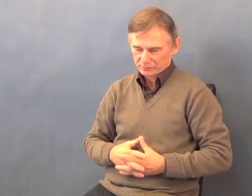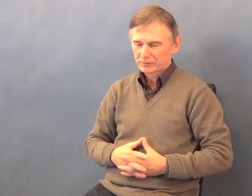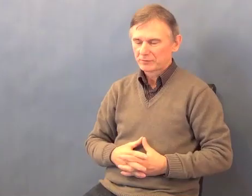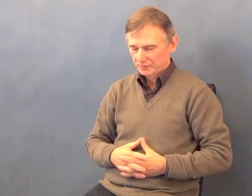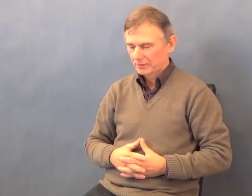Ostrożnie.